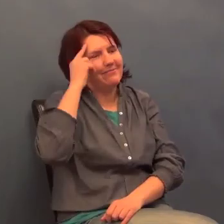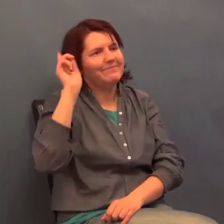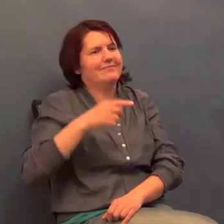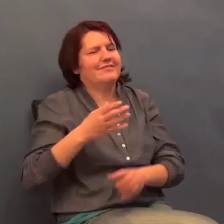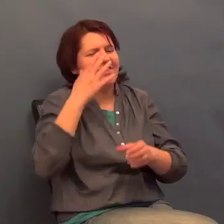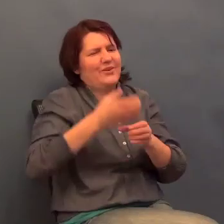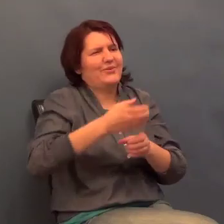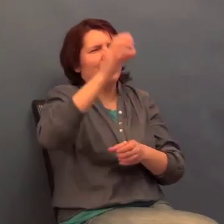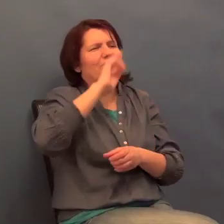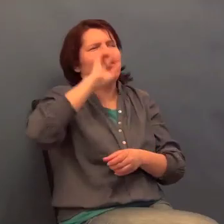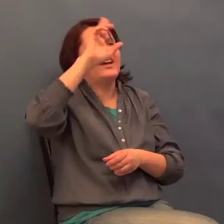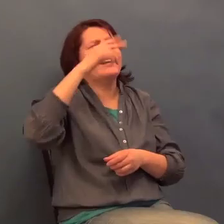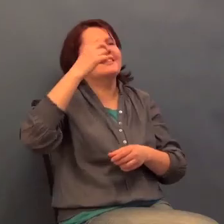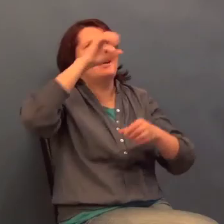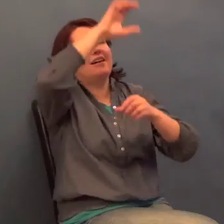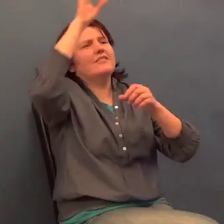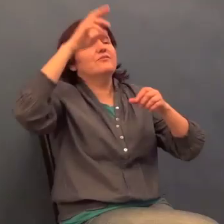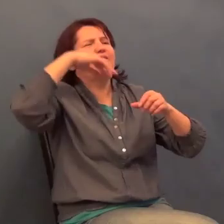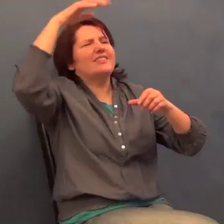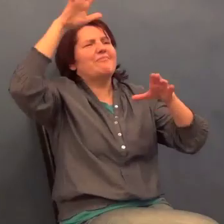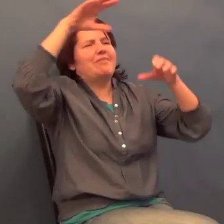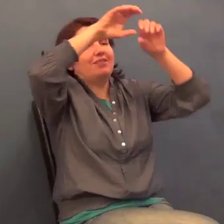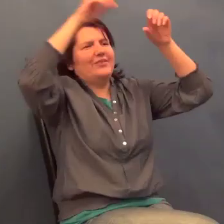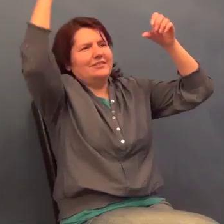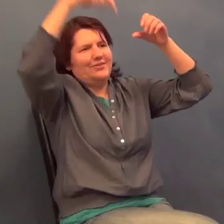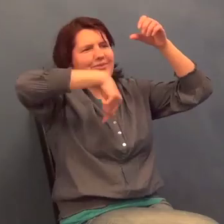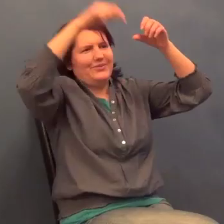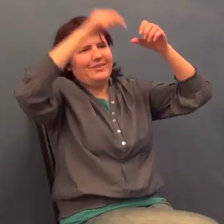Przy budynku była rynna odprowadzająca wodę.